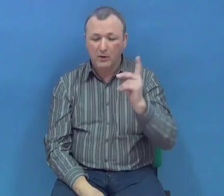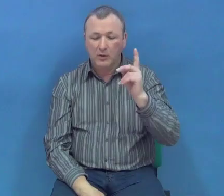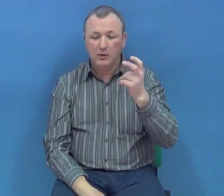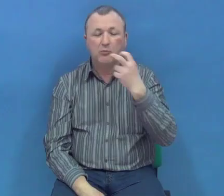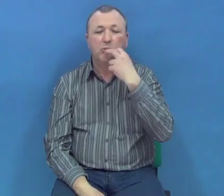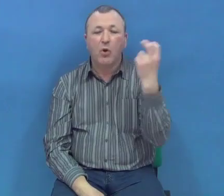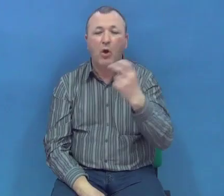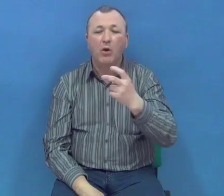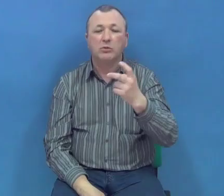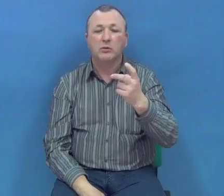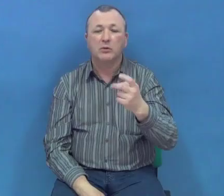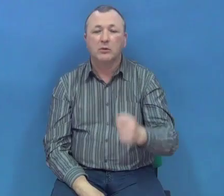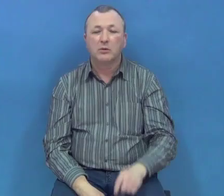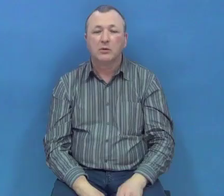Uważać na prąd.